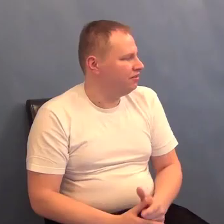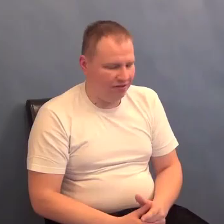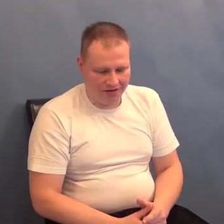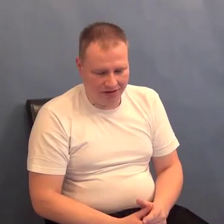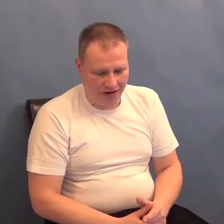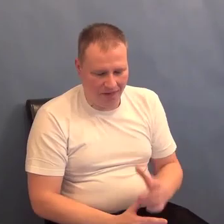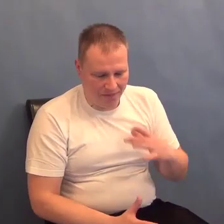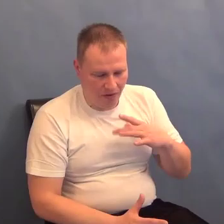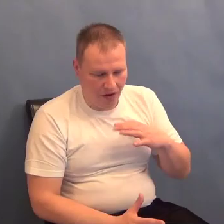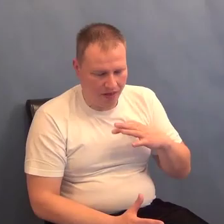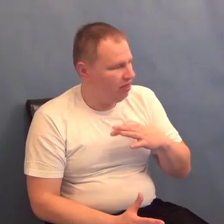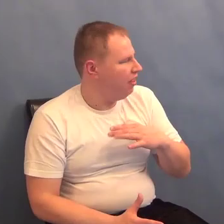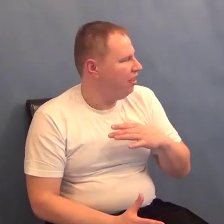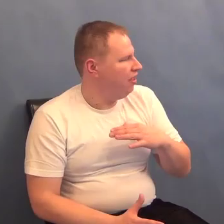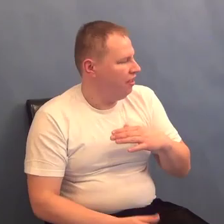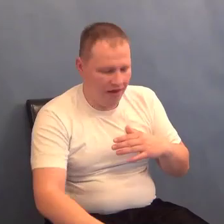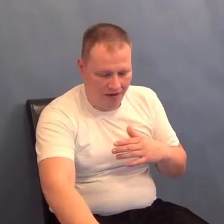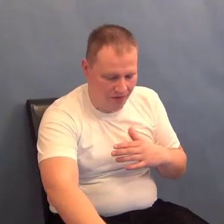Wolne.